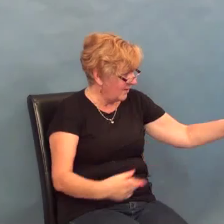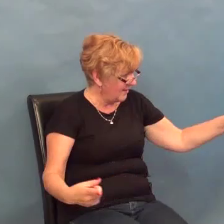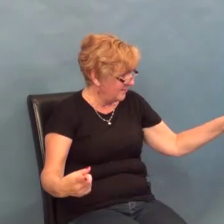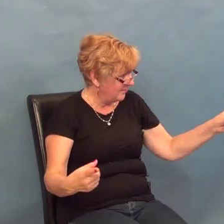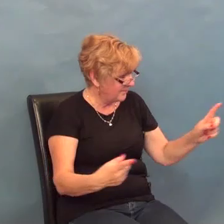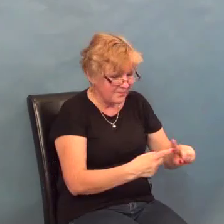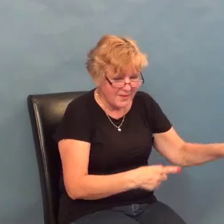Pasuje.